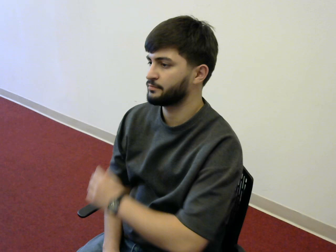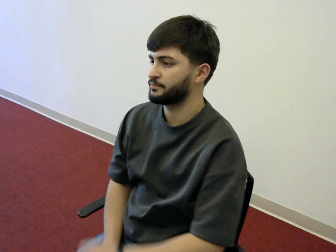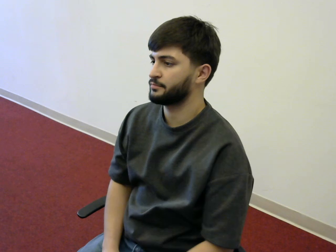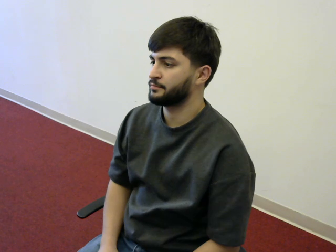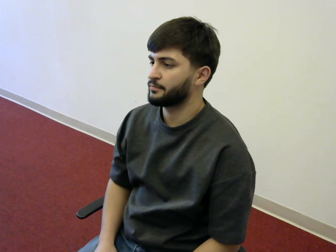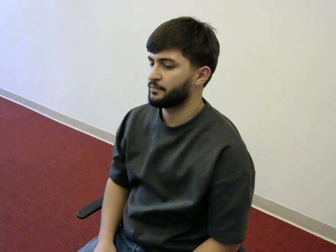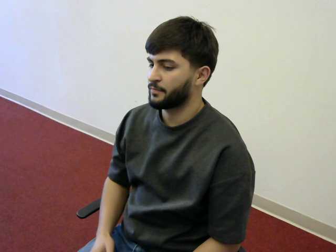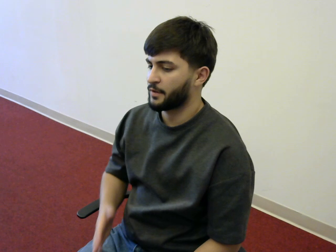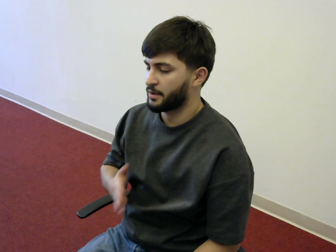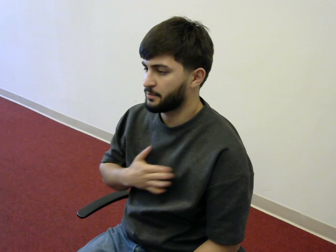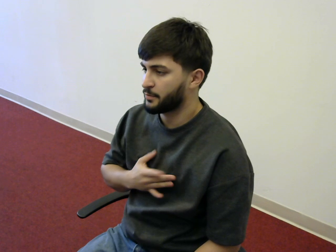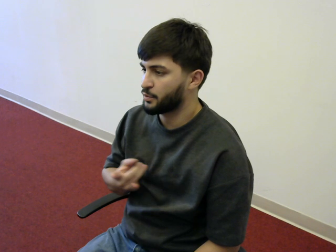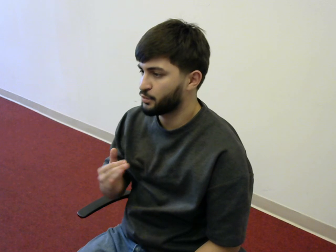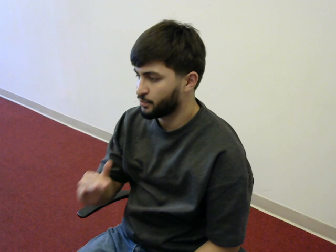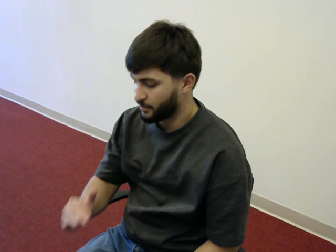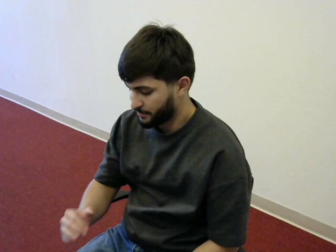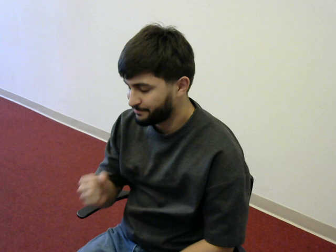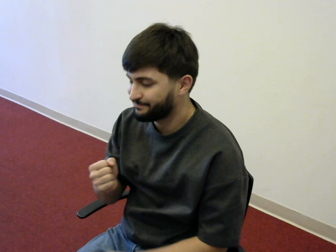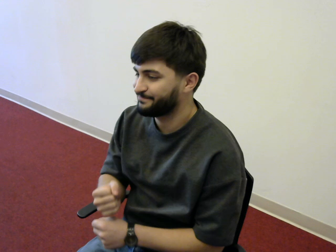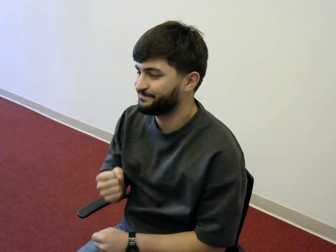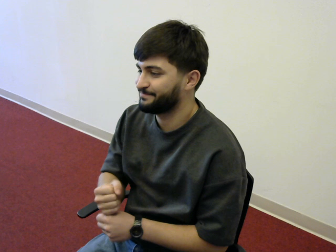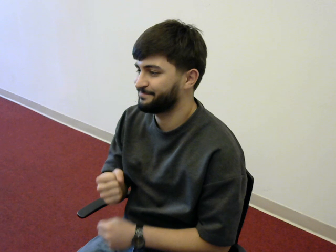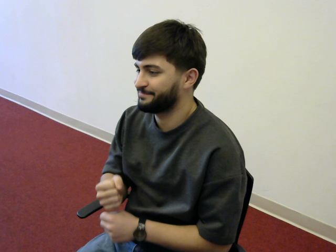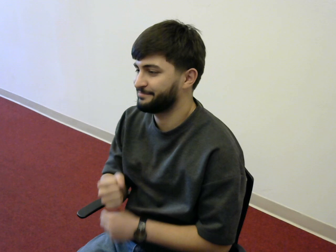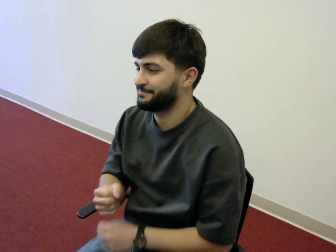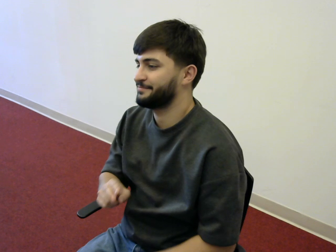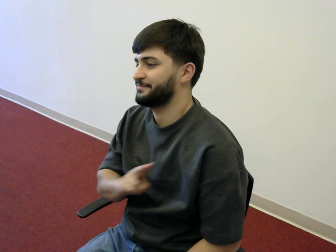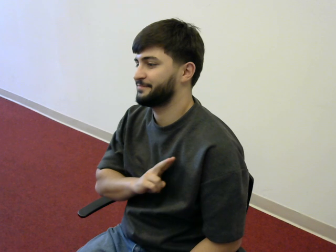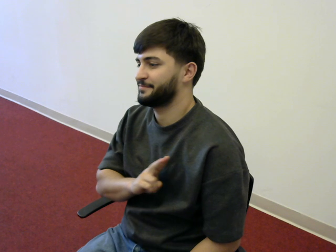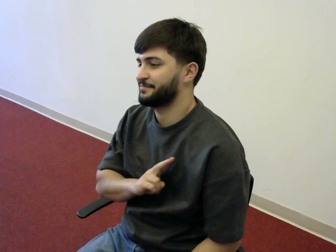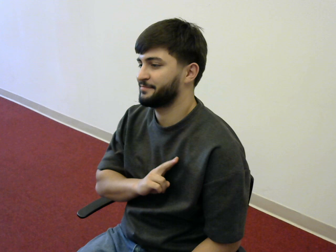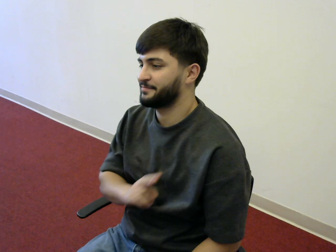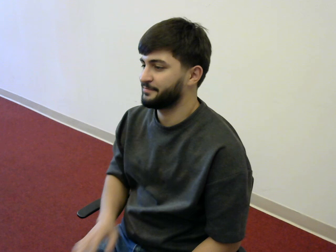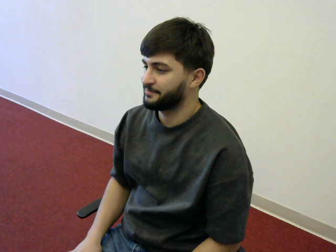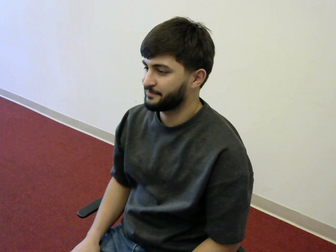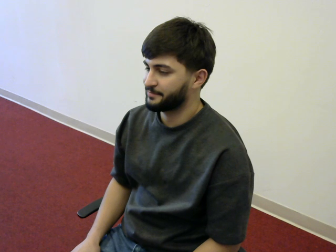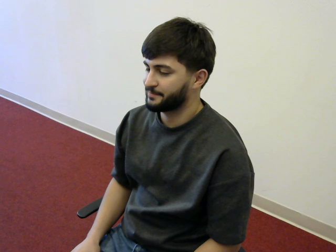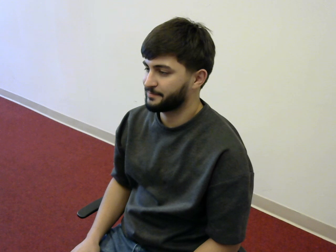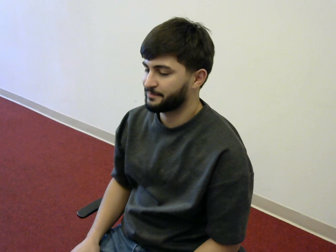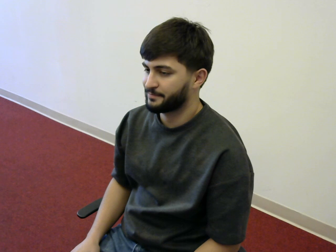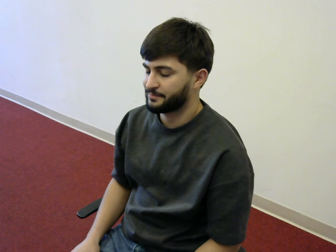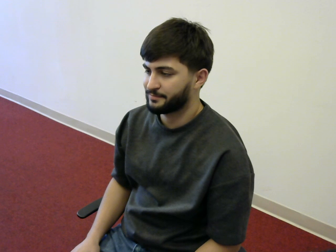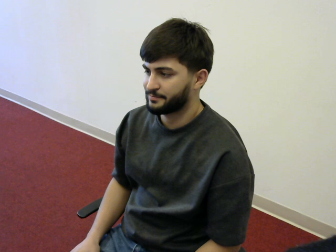Mən uşaqlarla işləməyi sevirəm